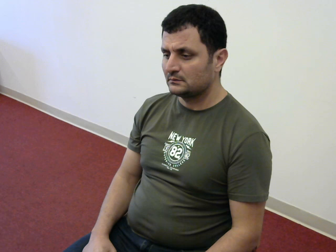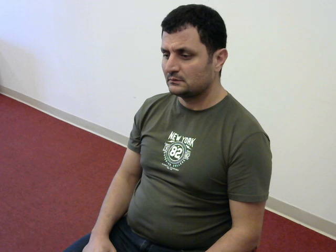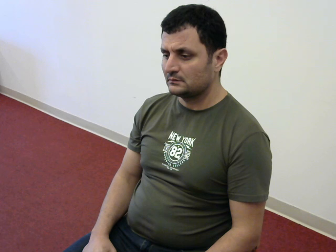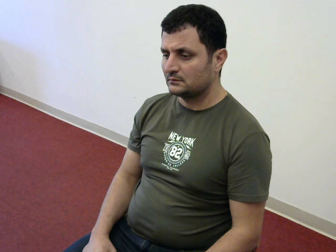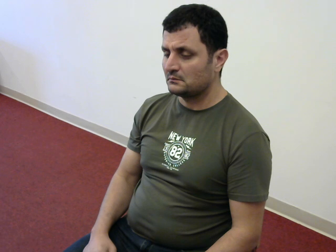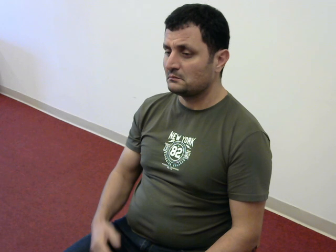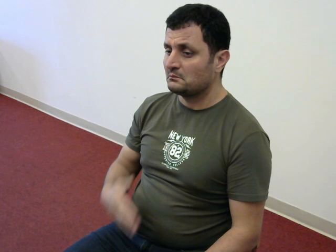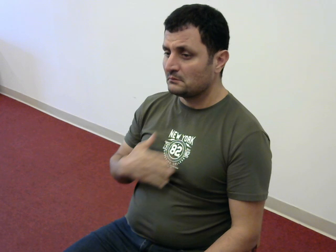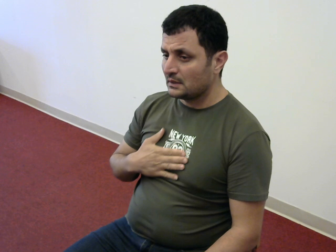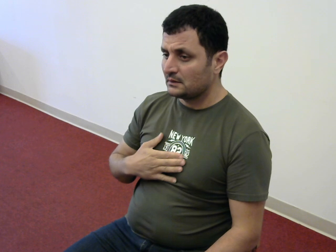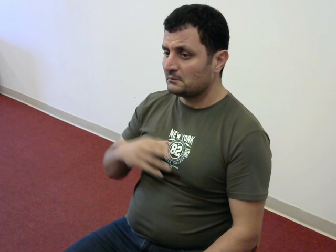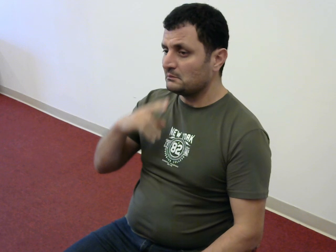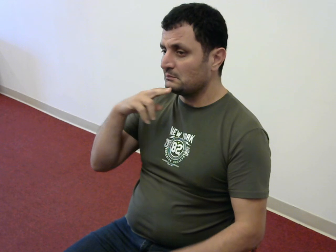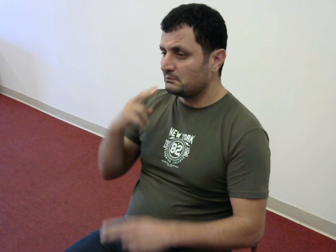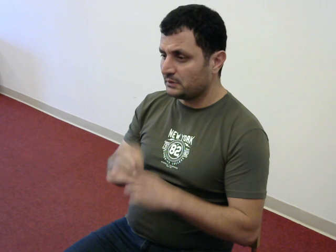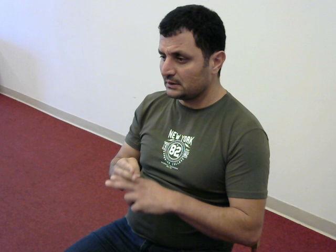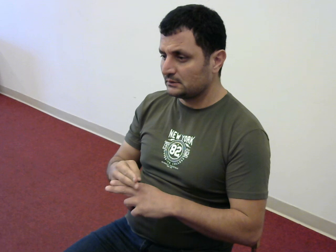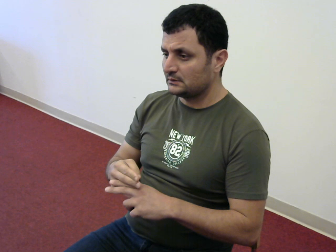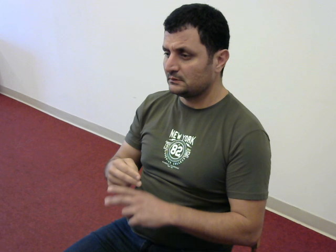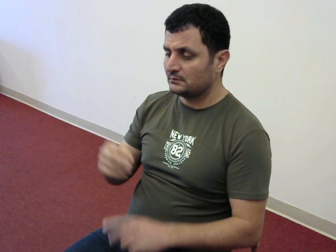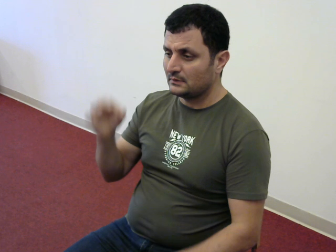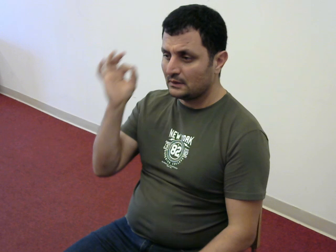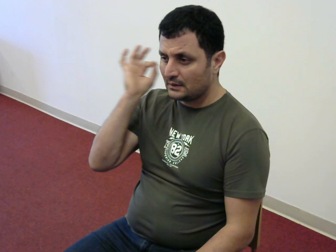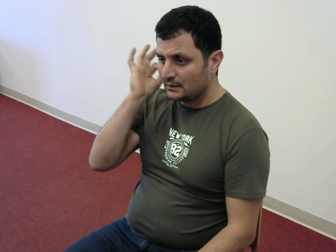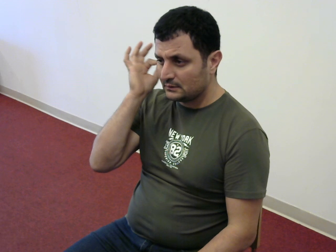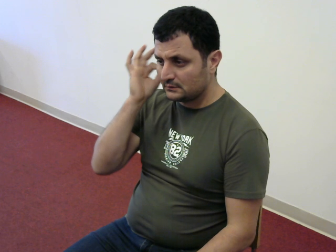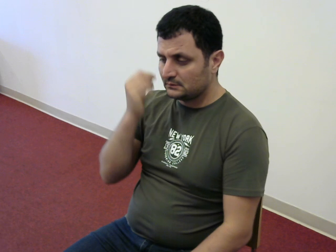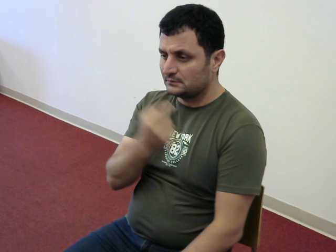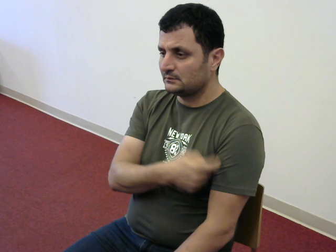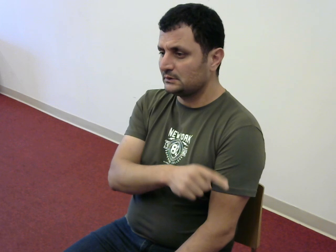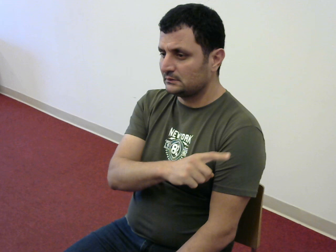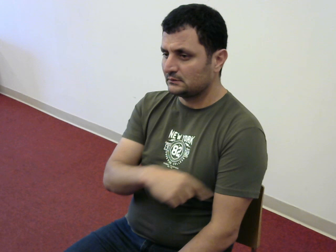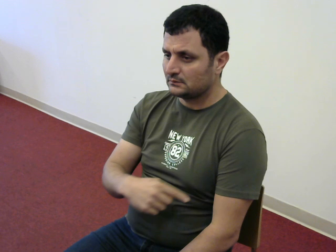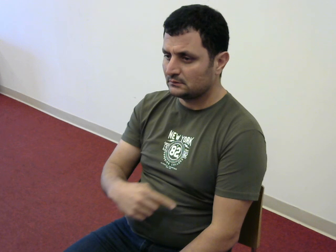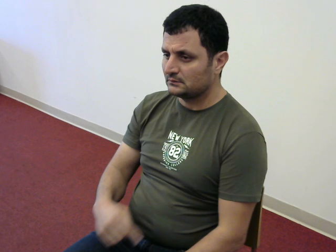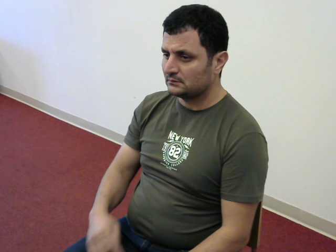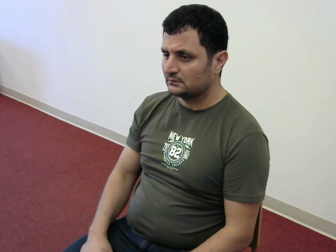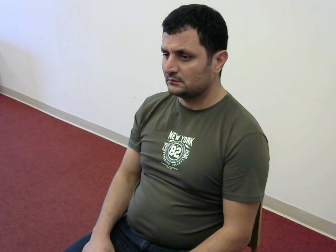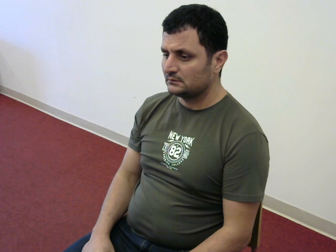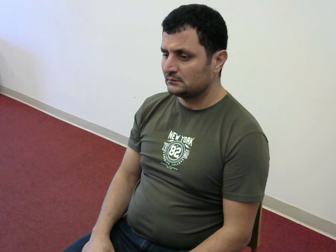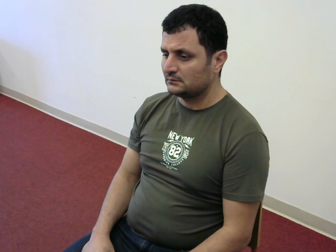Mənim bacım tibb bacısıdır